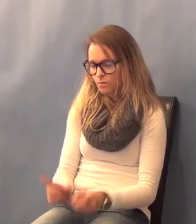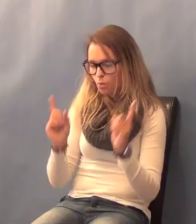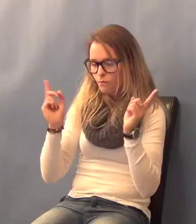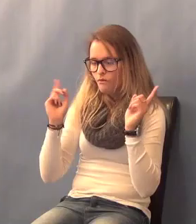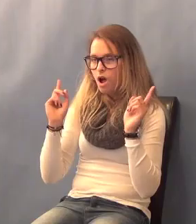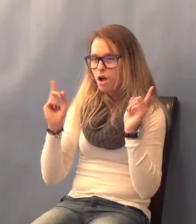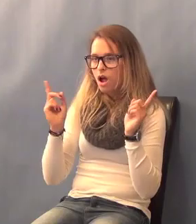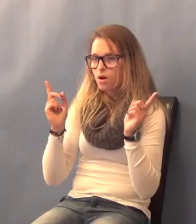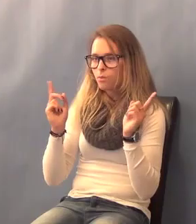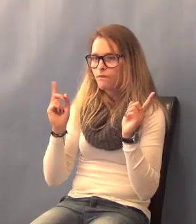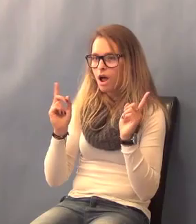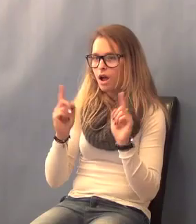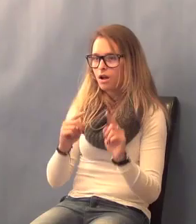Uwaga.